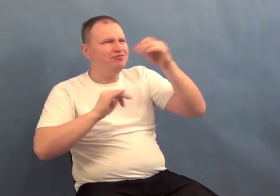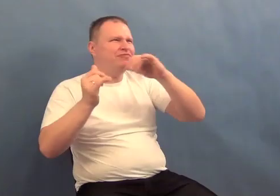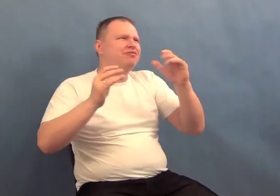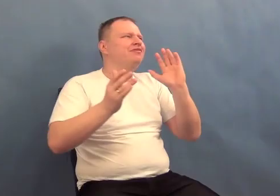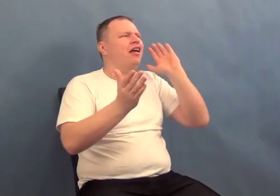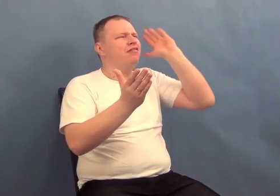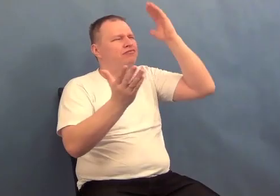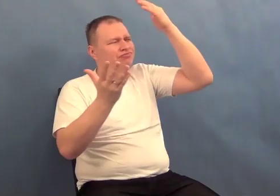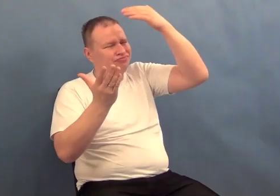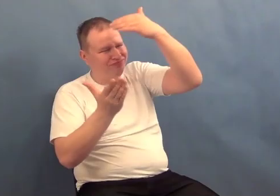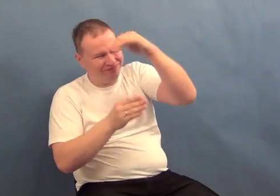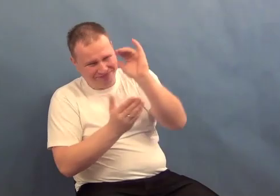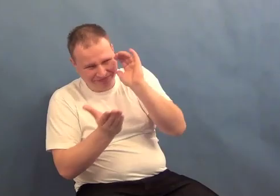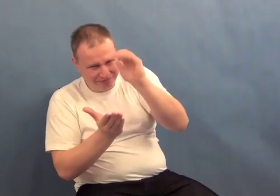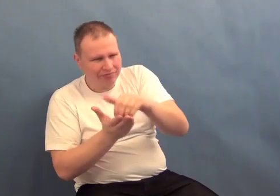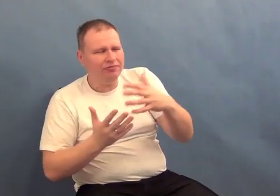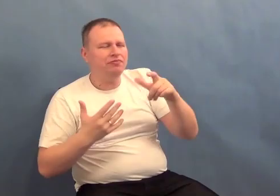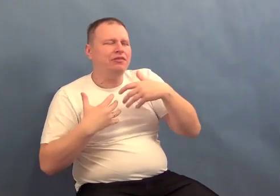Wieczorem wszyscy dojechali do hotelu, byli zmęczeni.